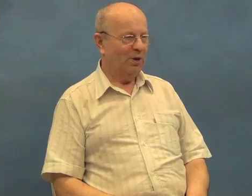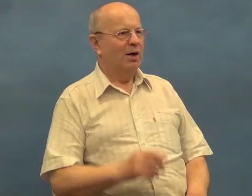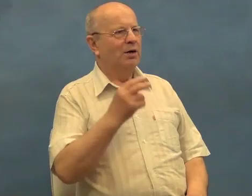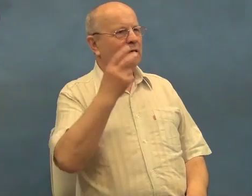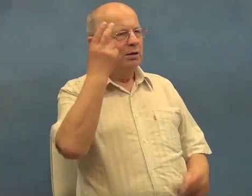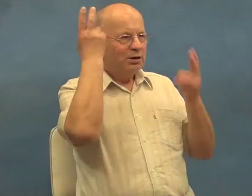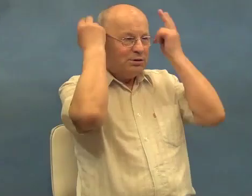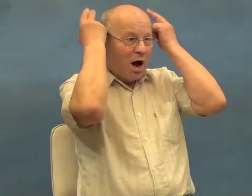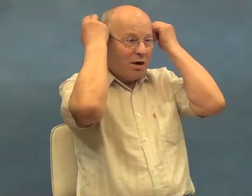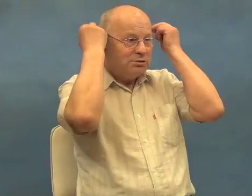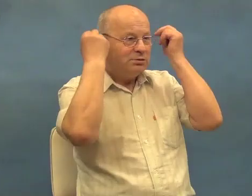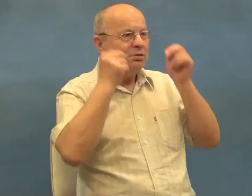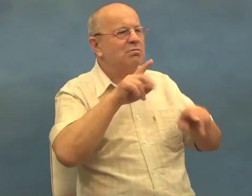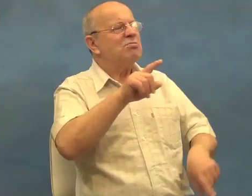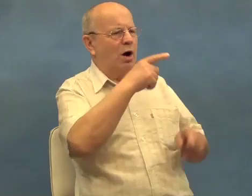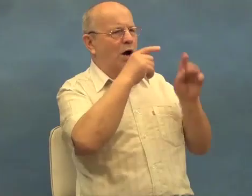Zając idzie.